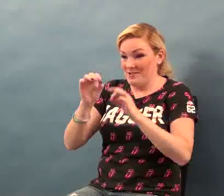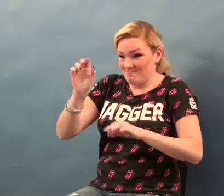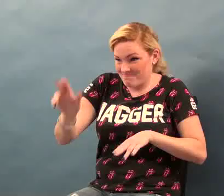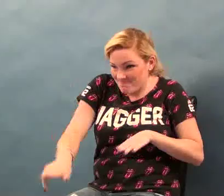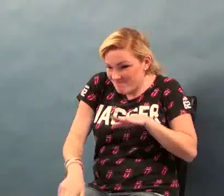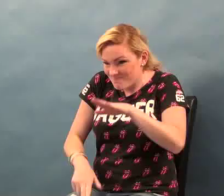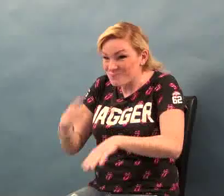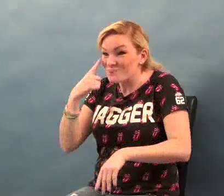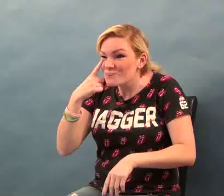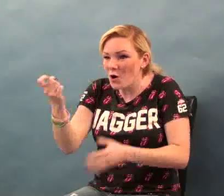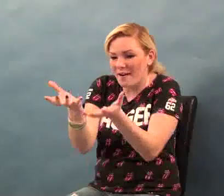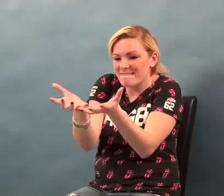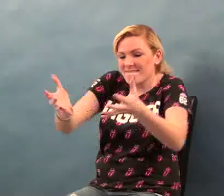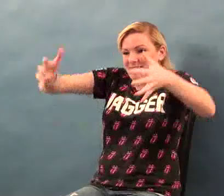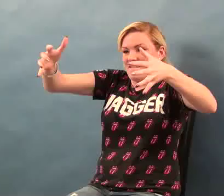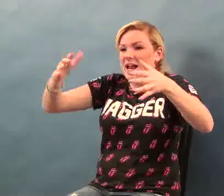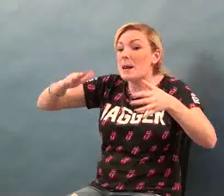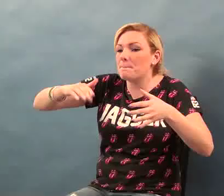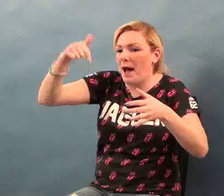Jest basen.